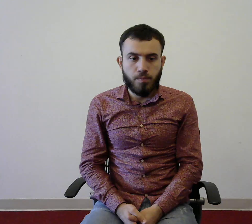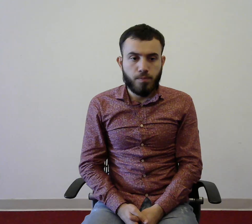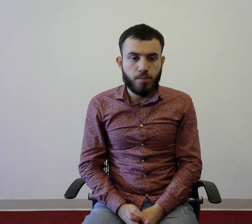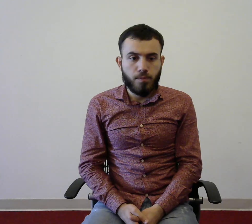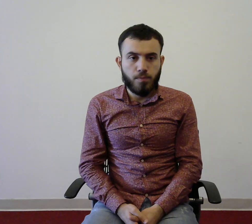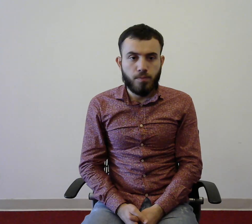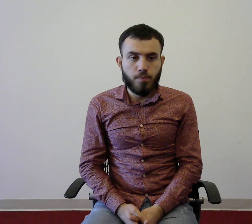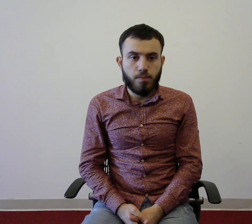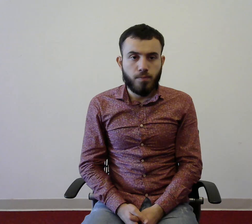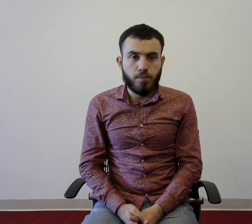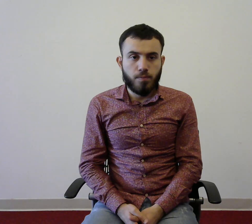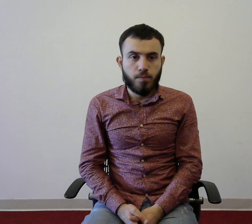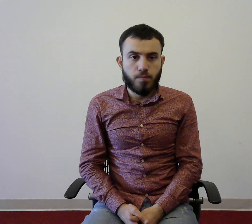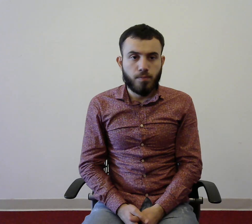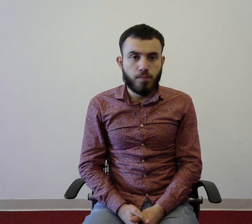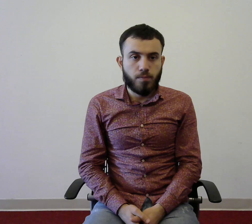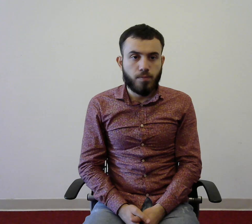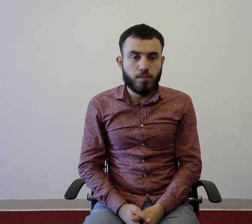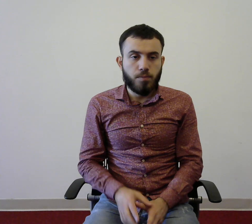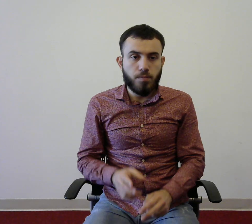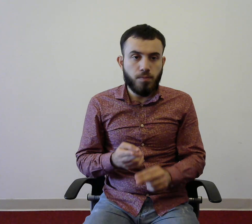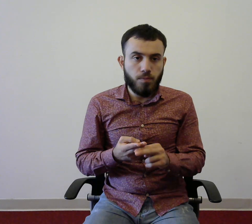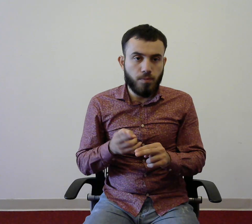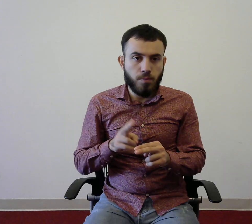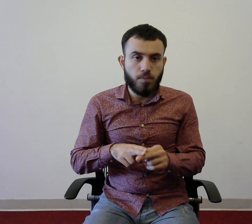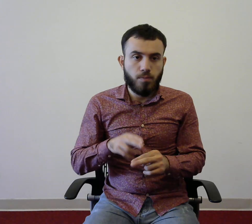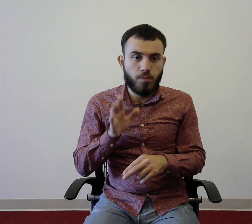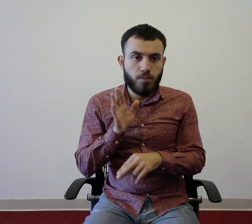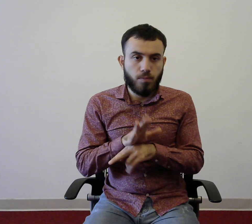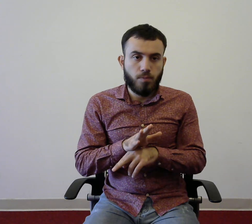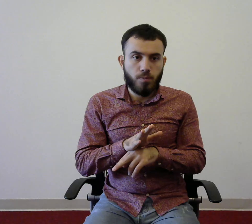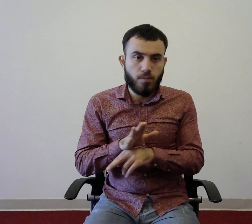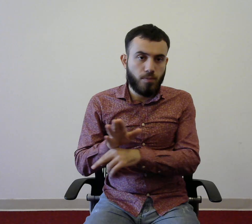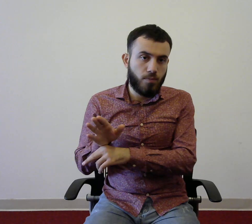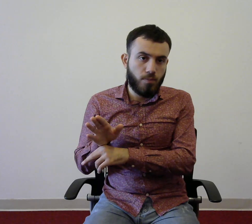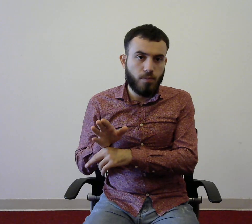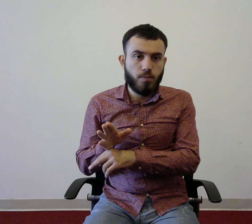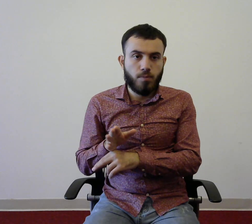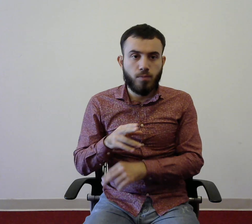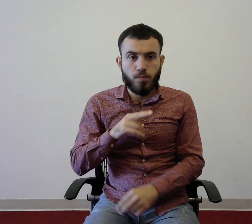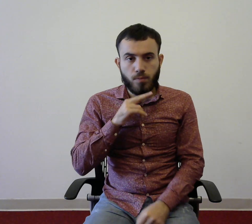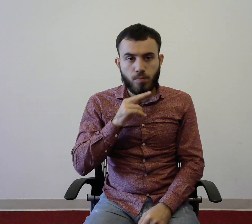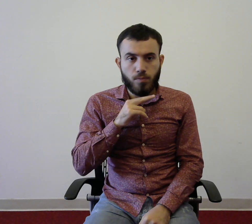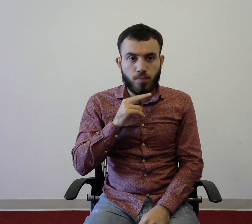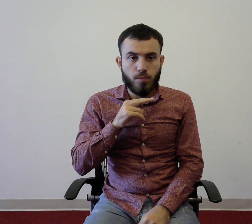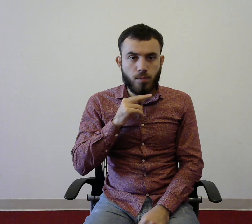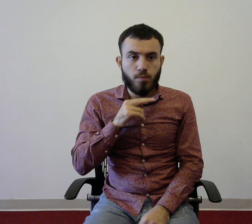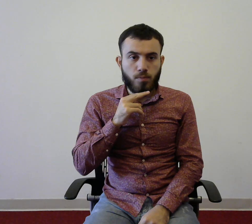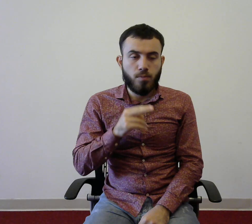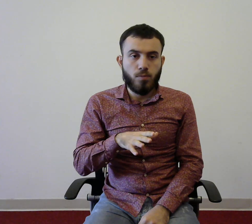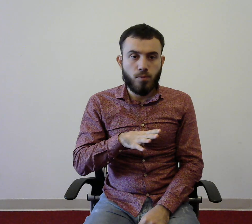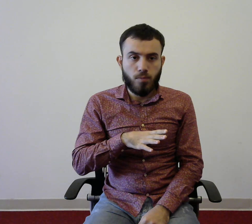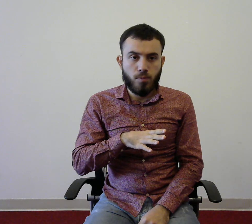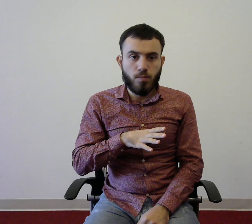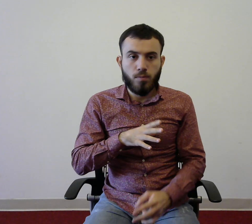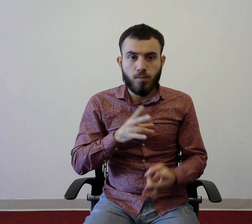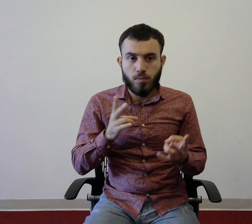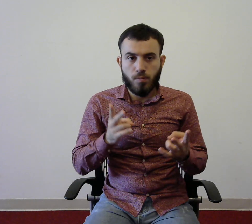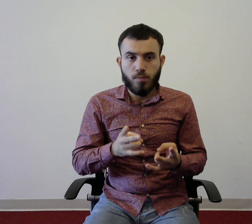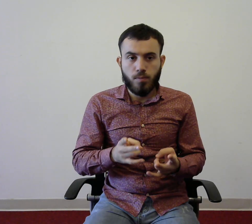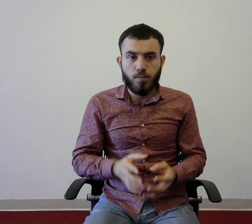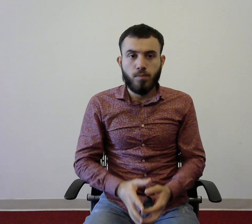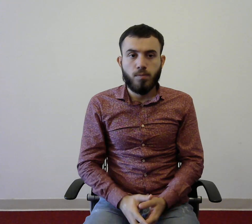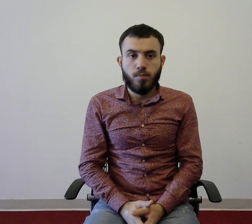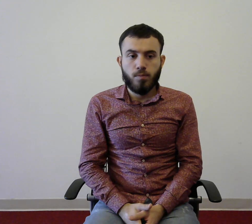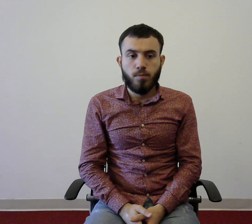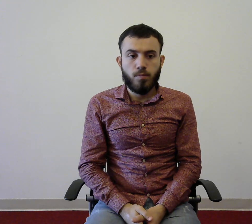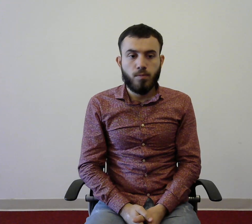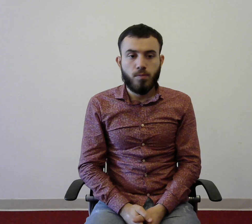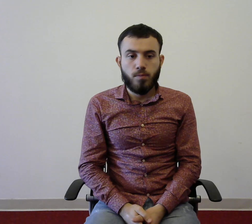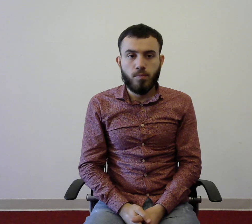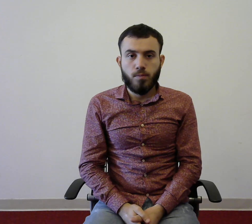Bu tapşırıqlarda diqqətli olmaq lazımdır